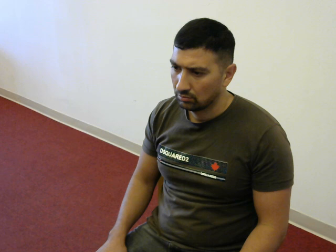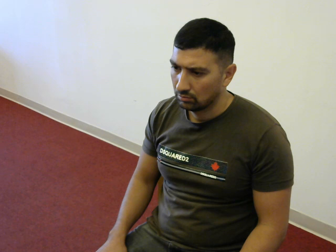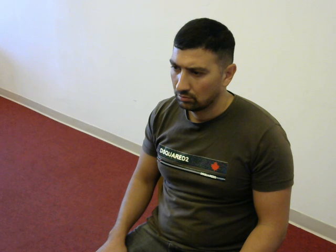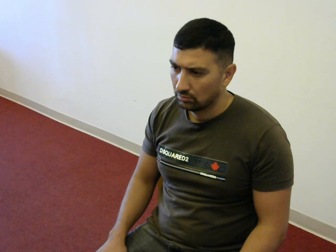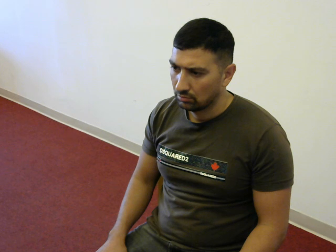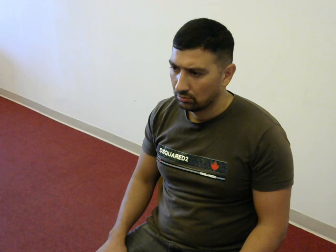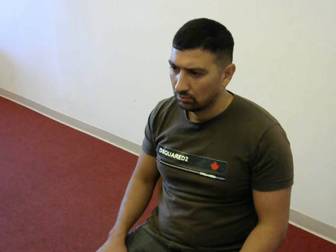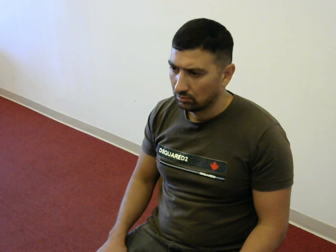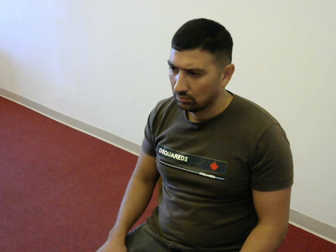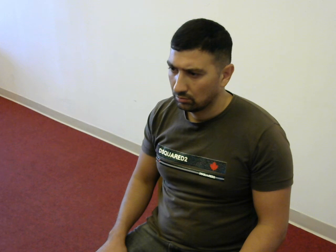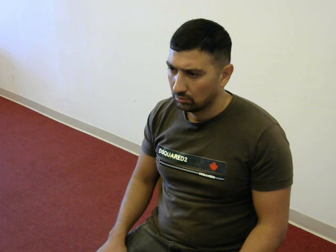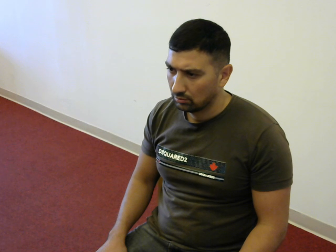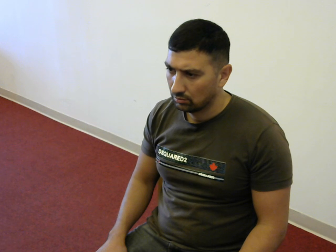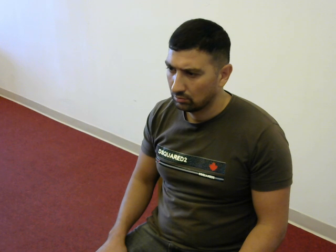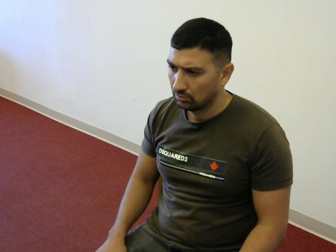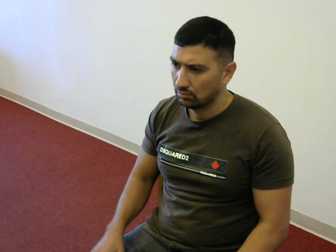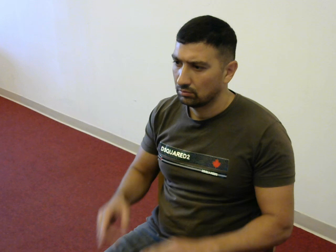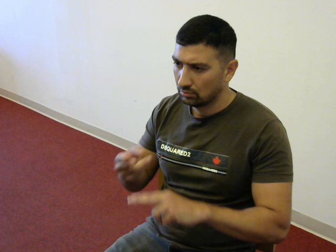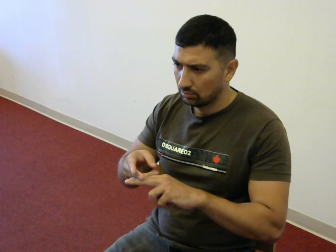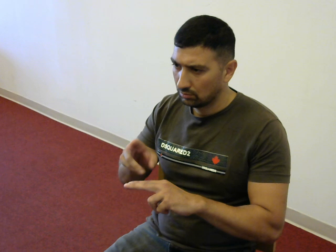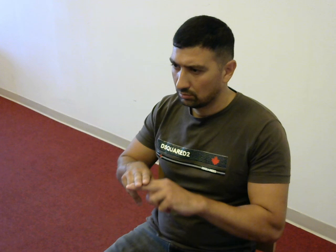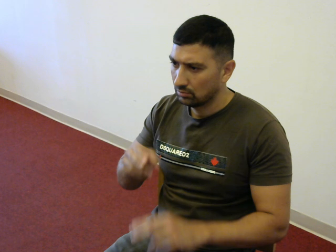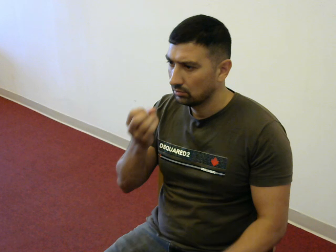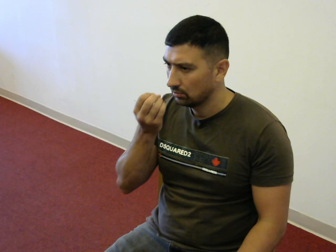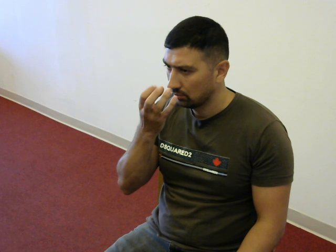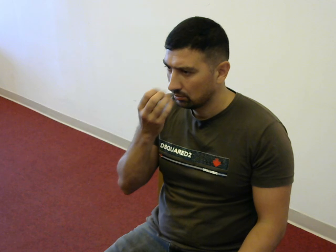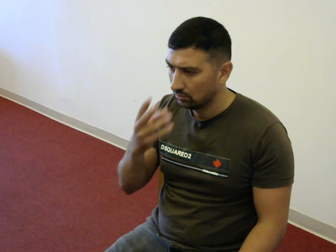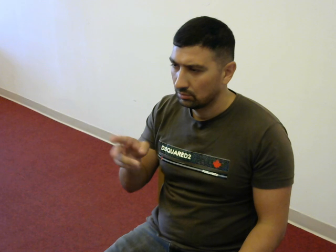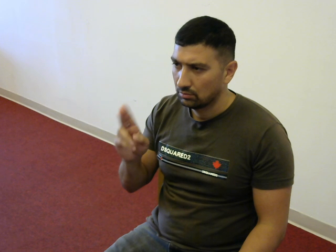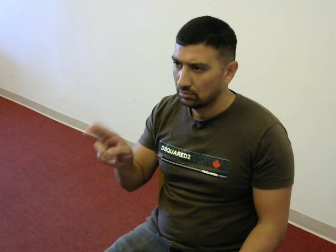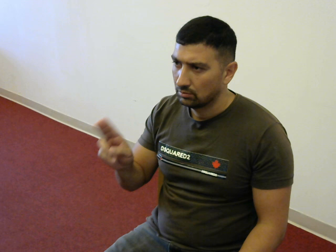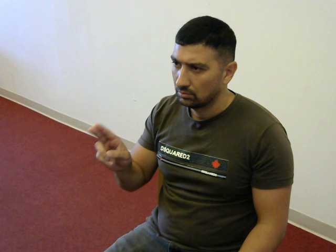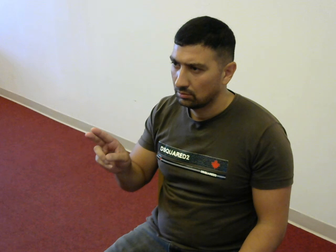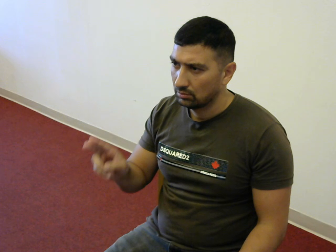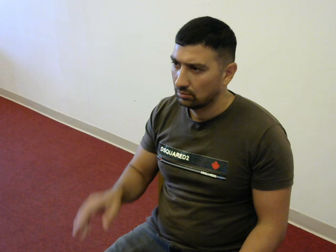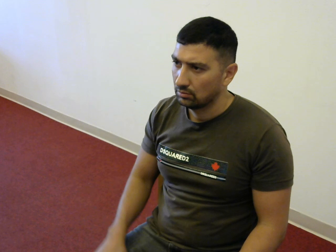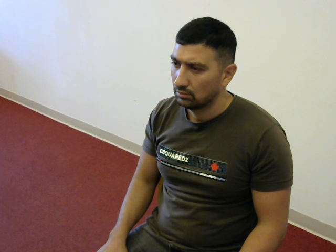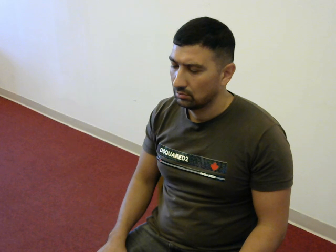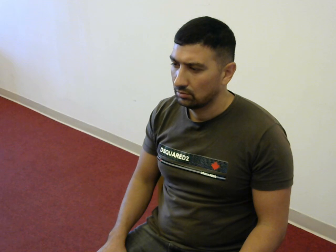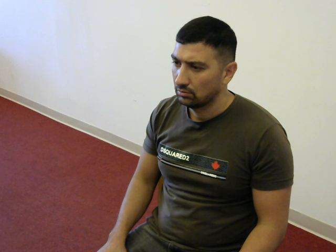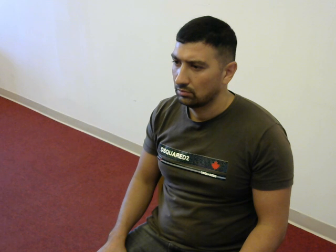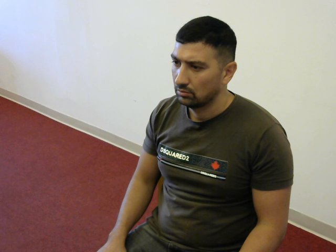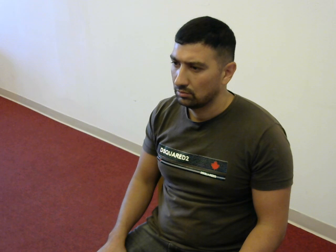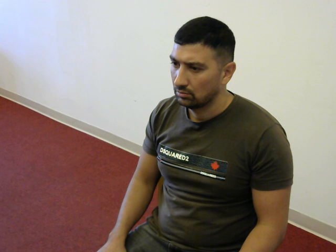Bu çiçəklər kimindir?